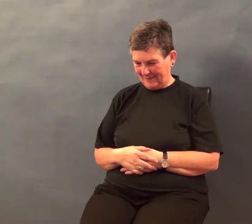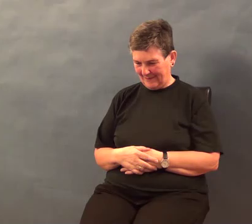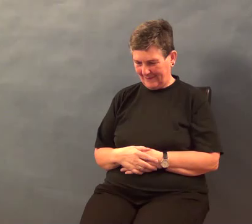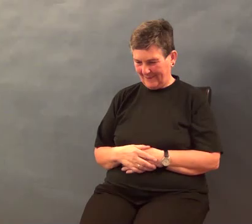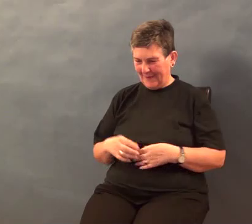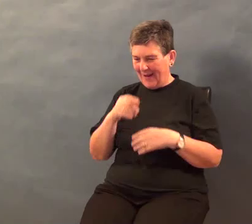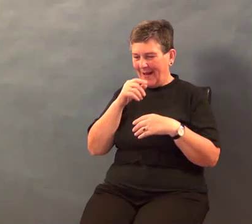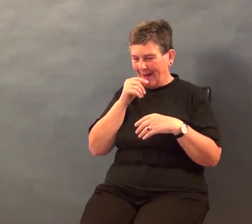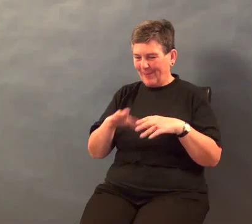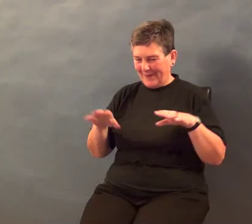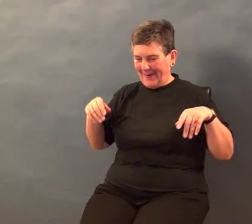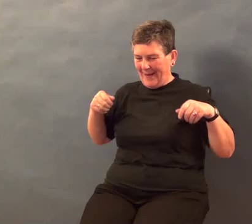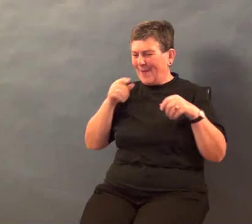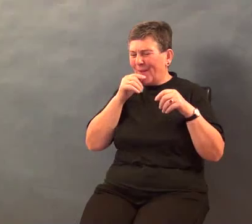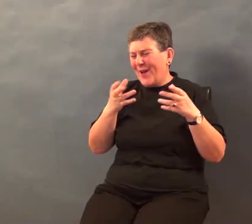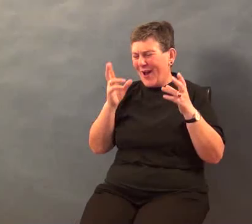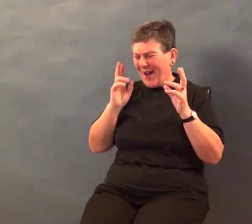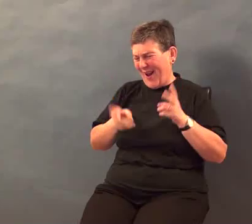To był ptak, nie kaczka.